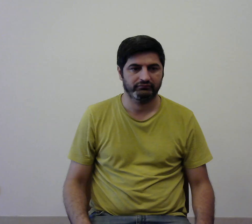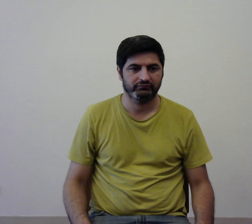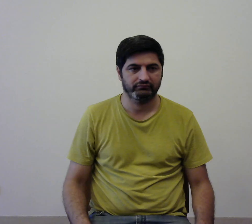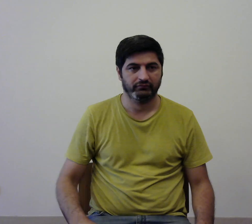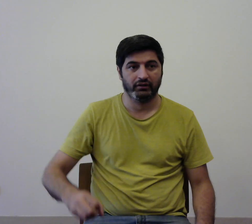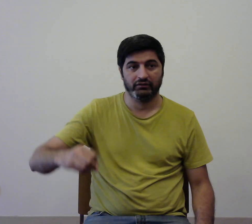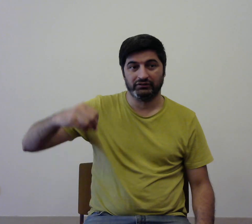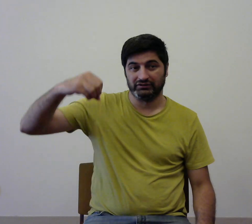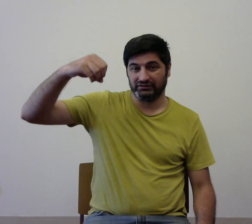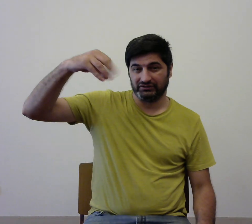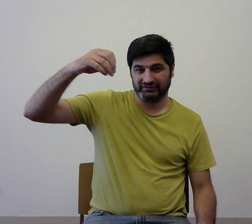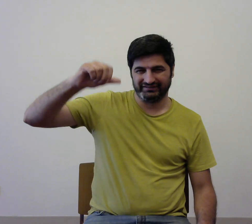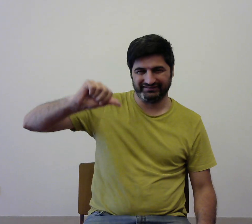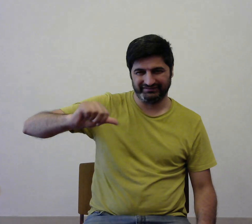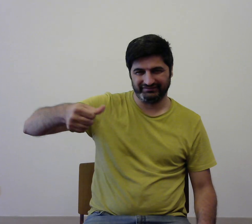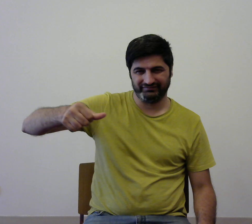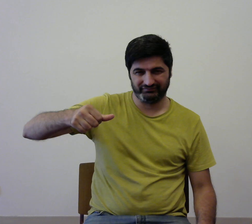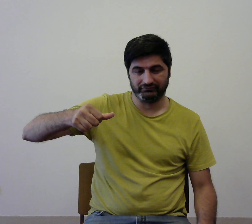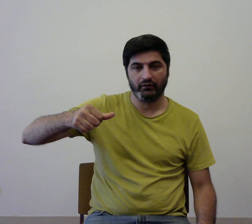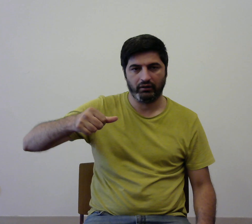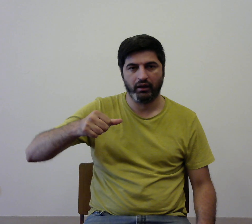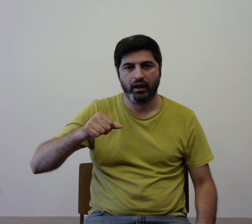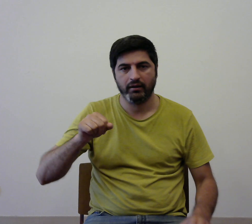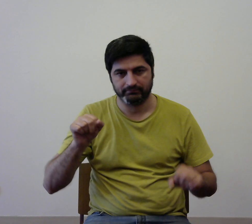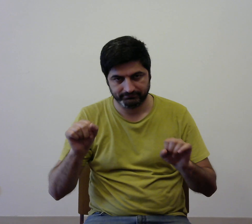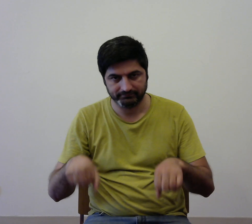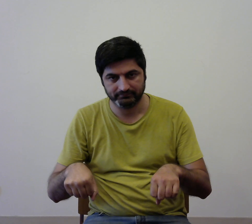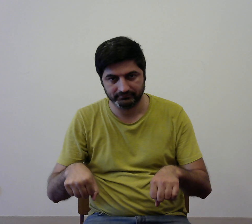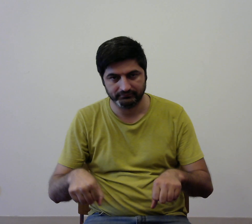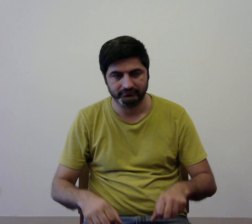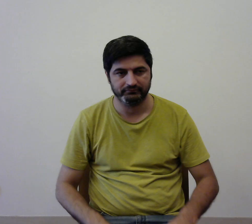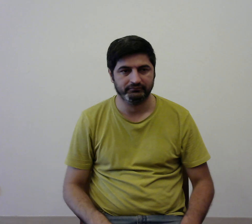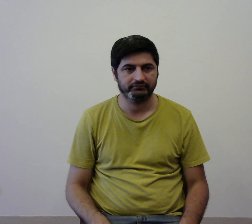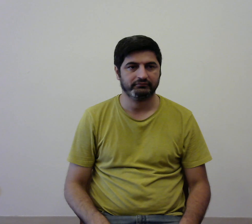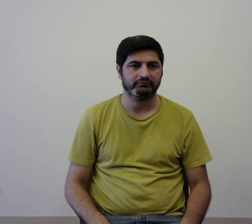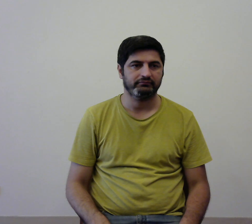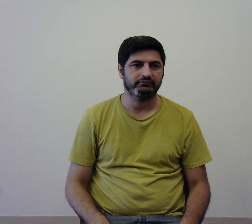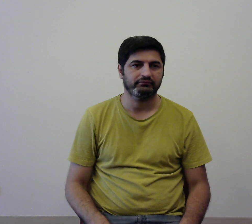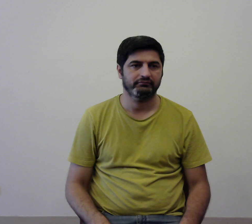İşığı yandırmaq olarmı?